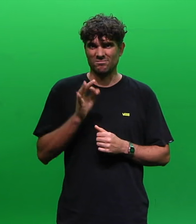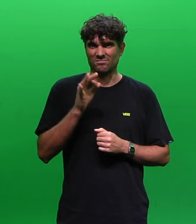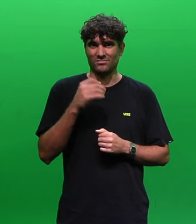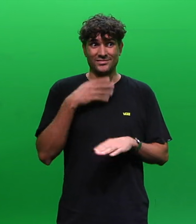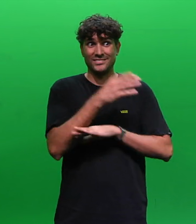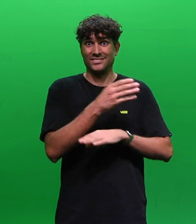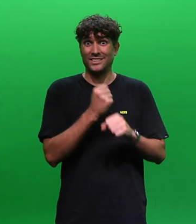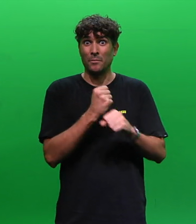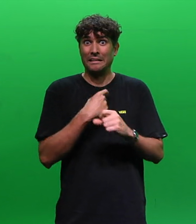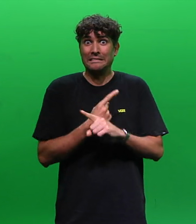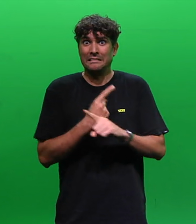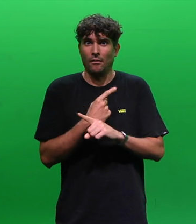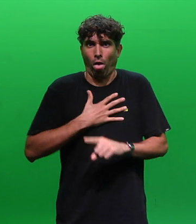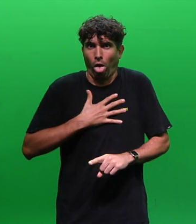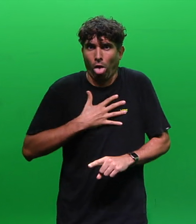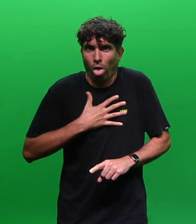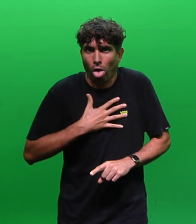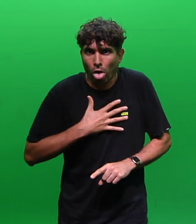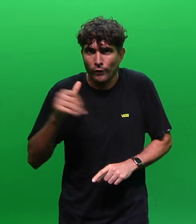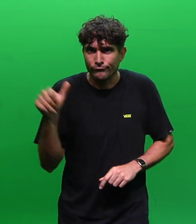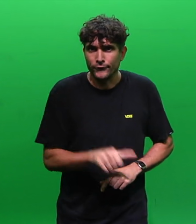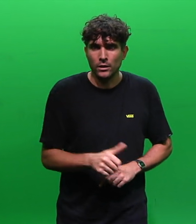Sí, quan vaig a treballar estic nerviós i em poso a tossir sense parar.